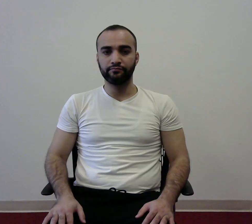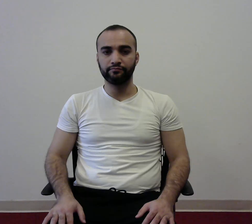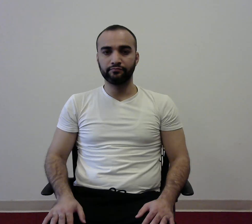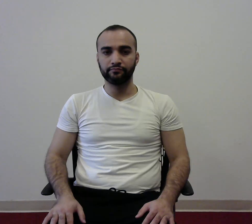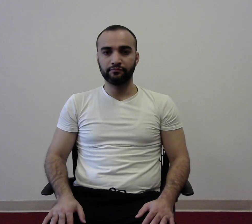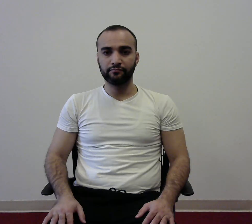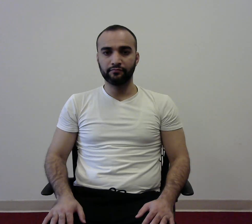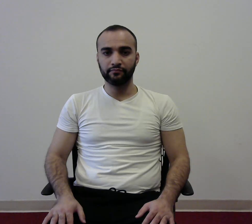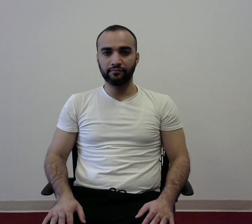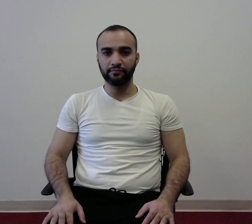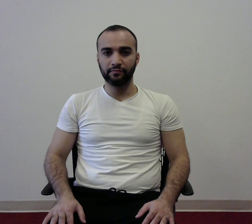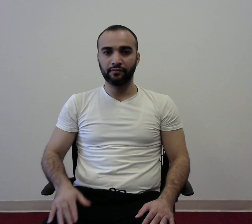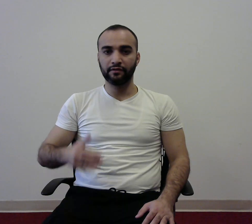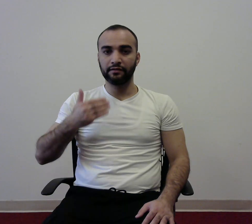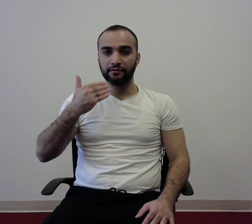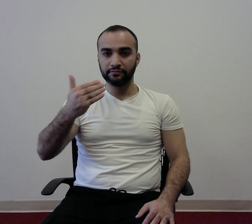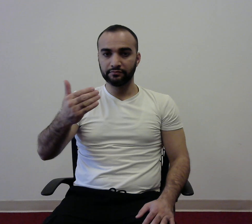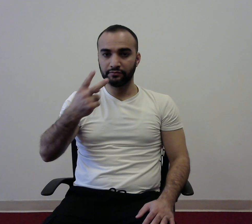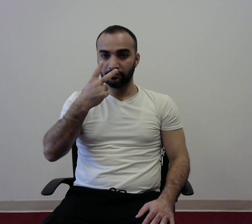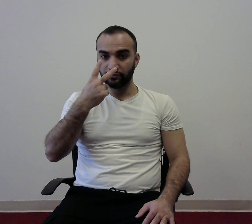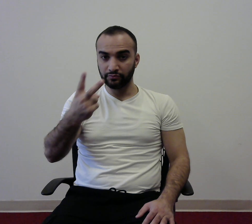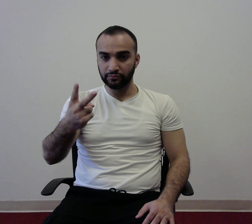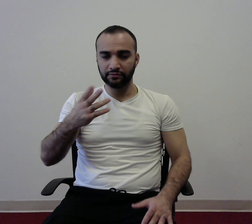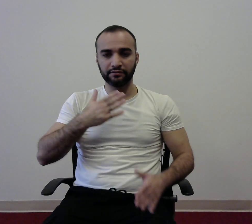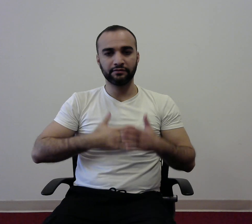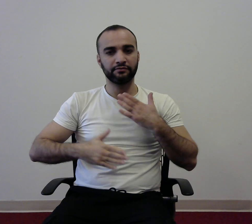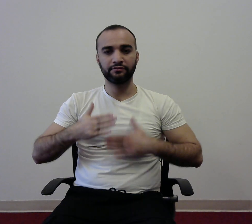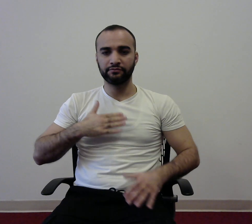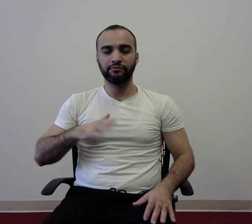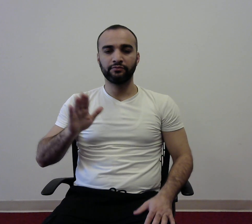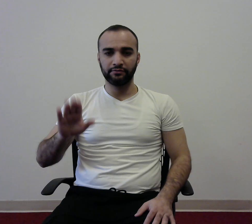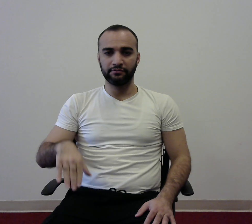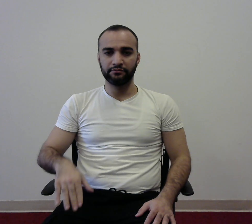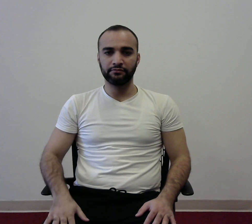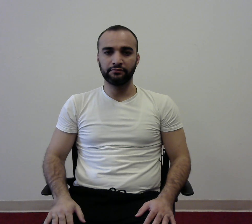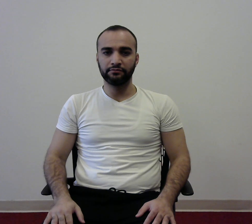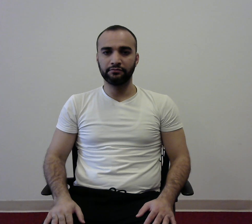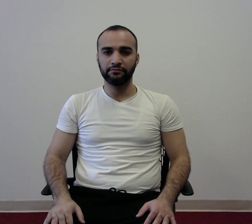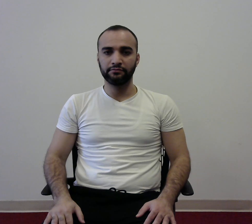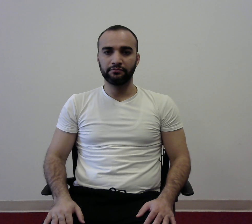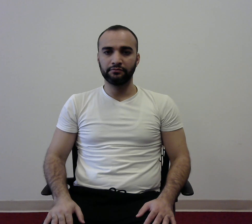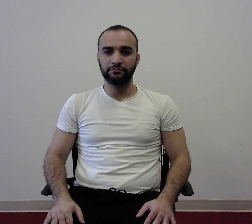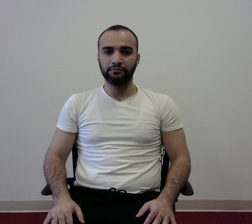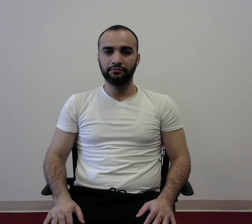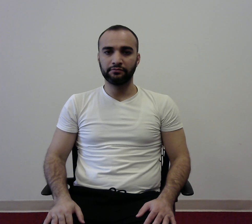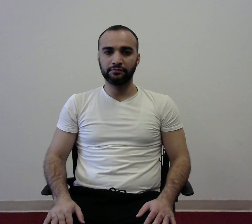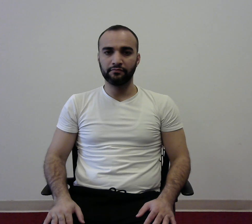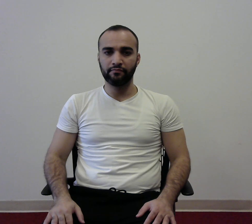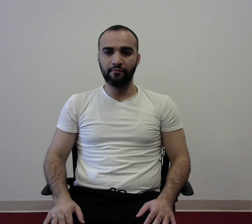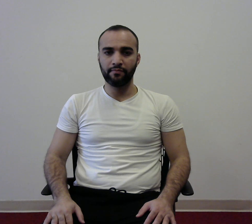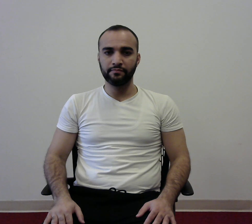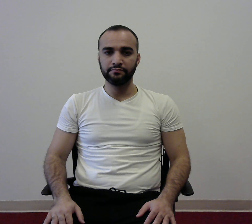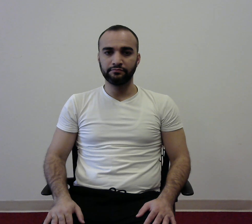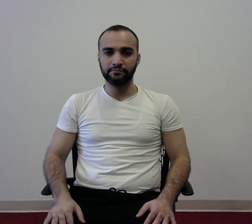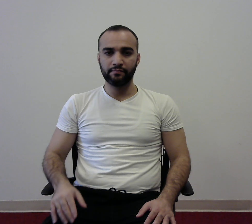Sizi görməyimə şad oldum